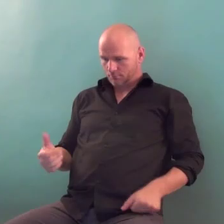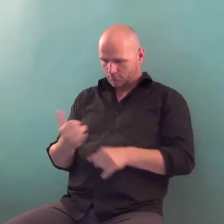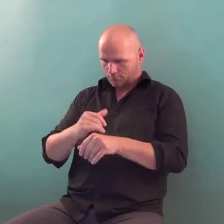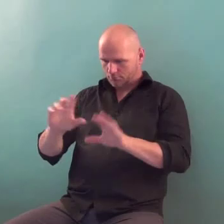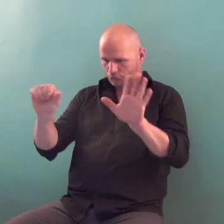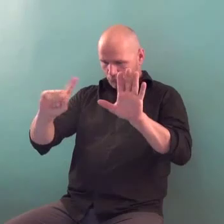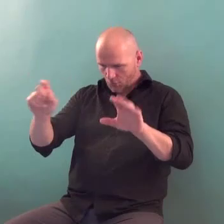W piątek po szóstej.